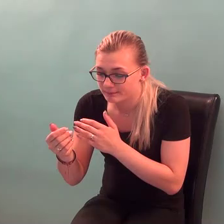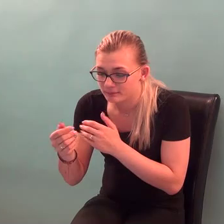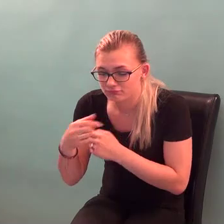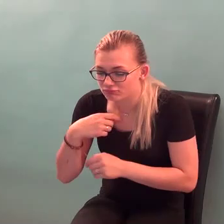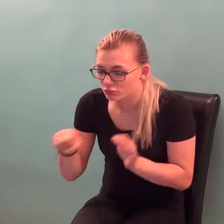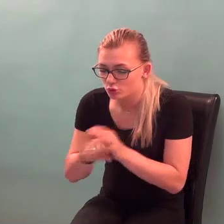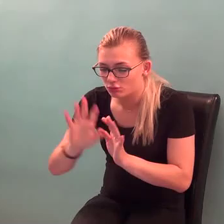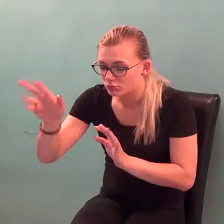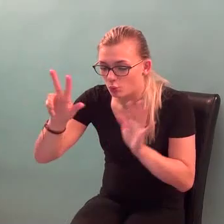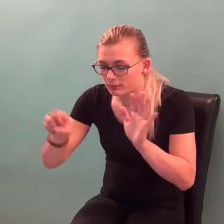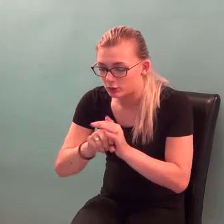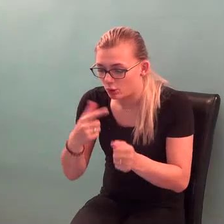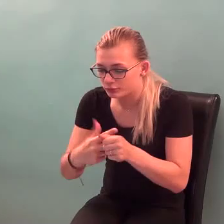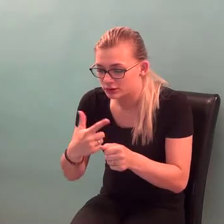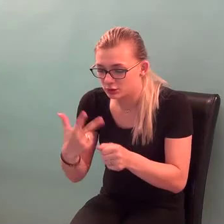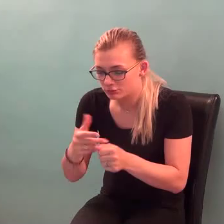Ja od ósmej do dwudziestej trzydzieści nie mogę.